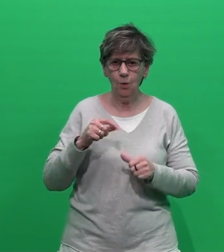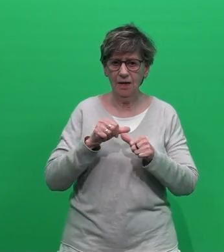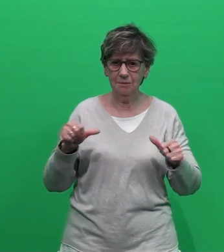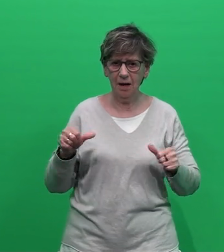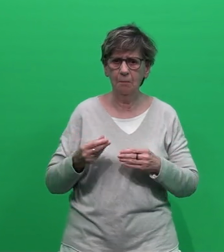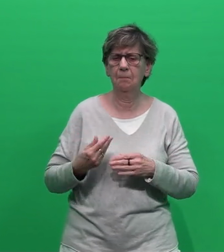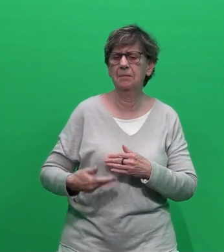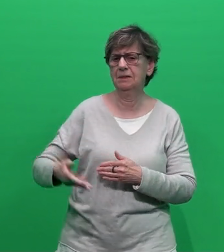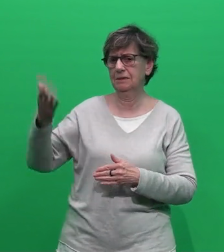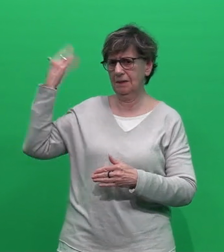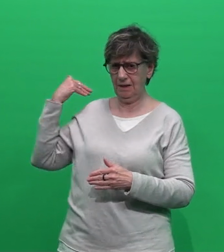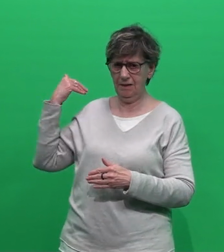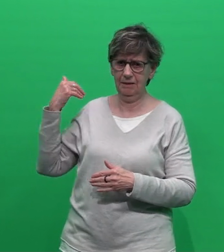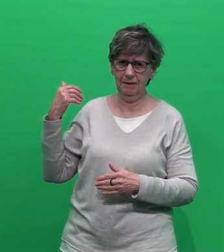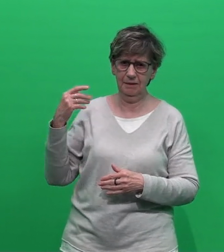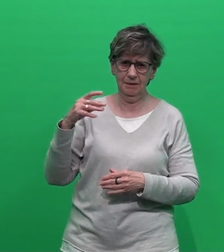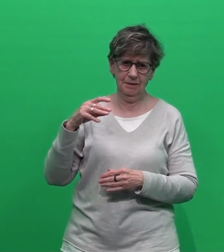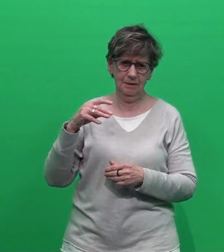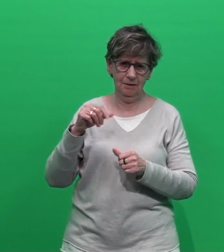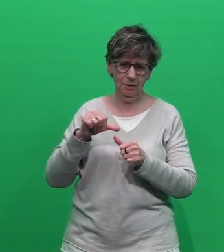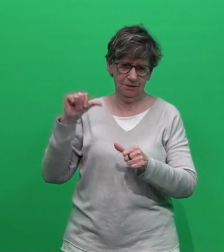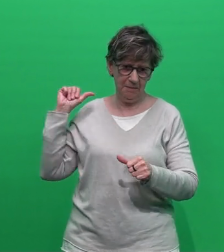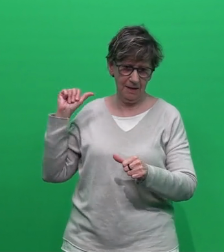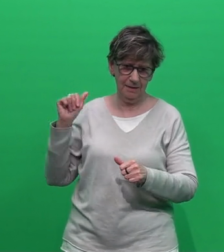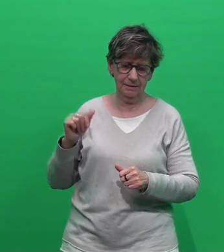La setmana passada, fa una setmana.